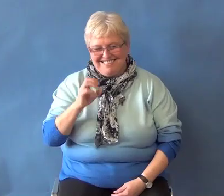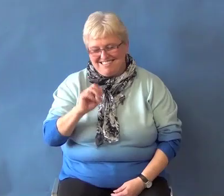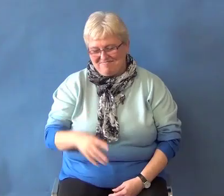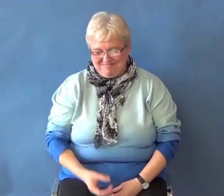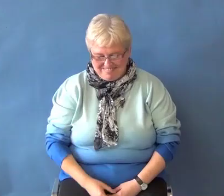Tak, tak.